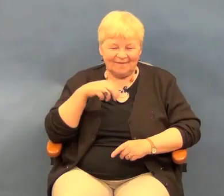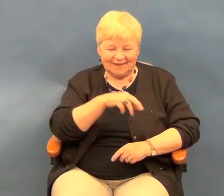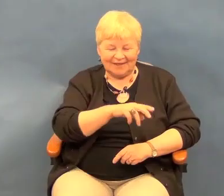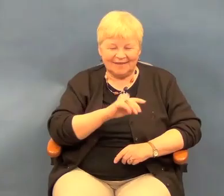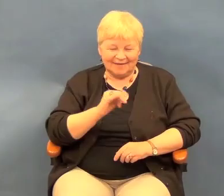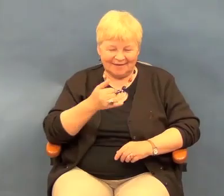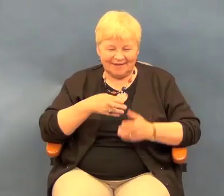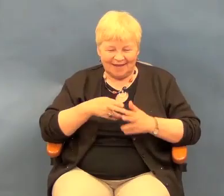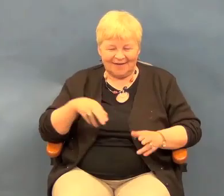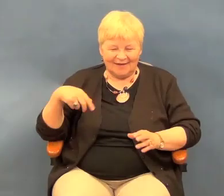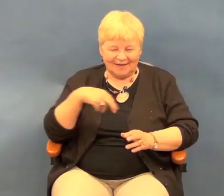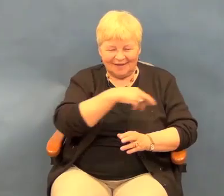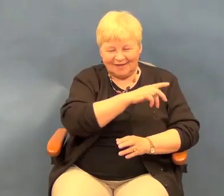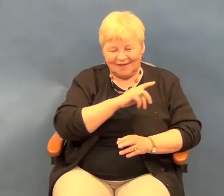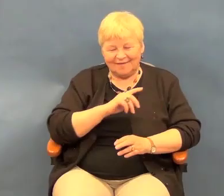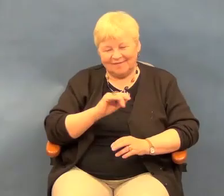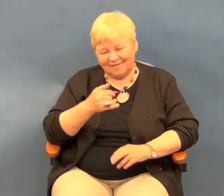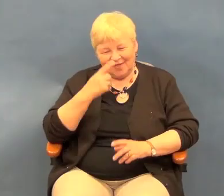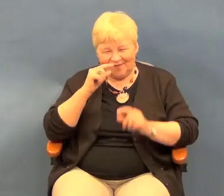Zakaz przejścia, tak, nie wolno przechodzić przez ulicę.